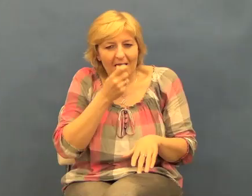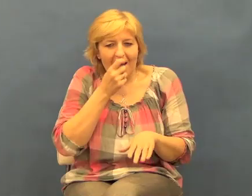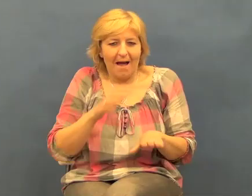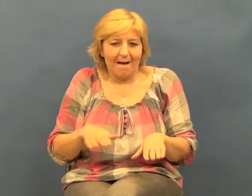Charlie Chaplin.